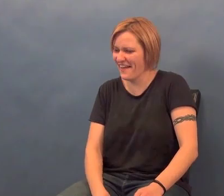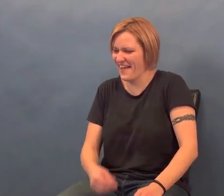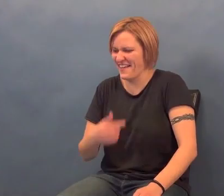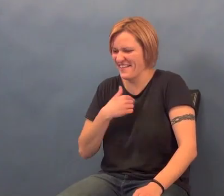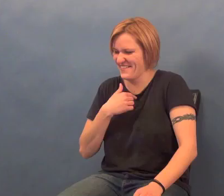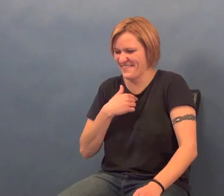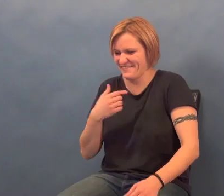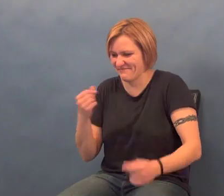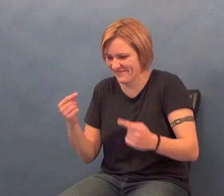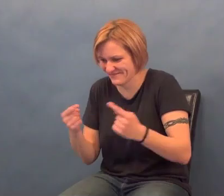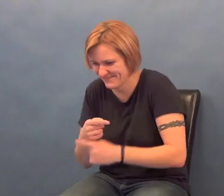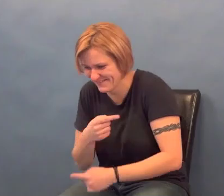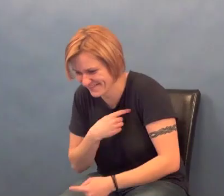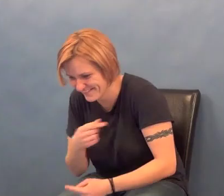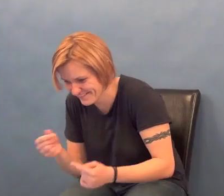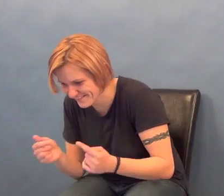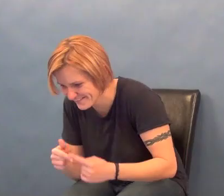Mi nie pasuje, mi nie pasuje.